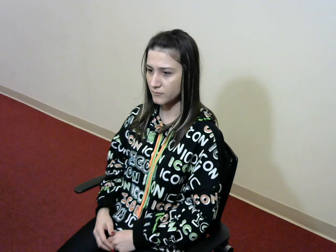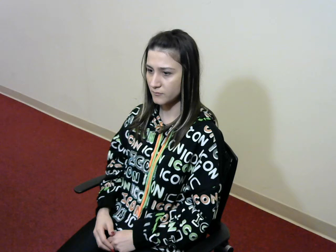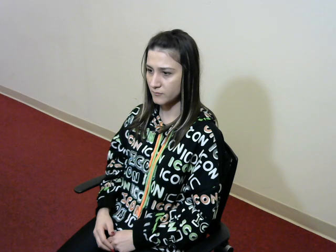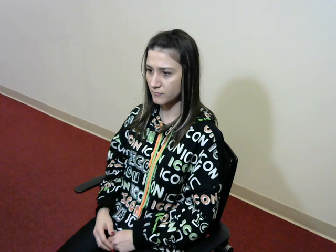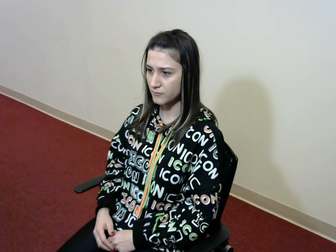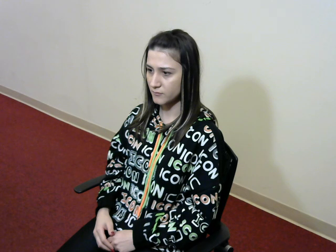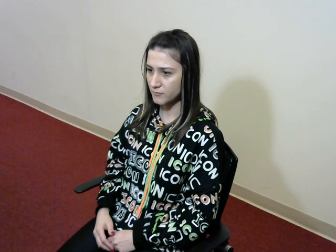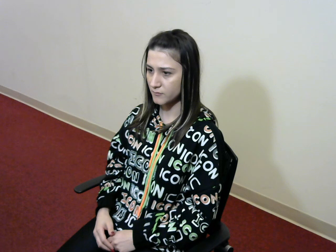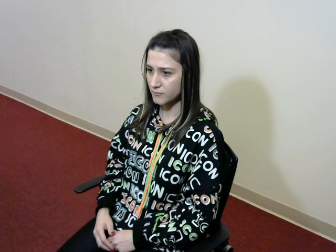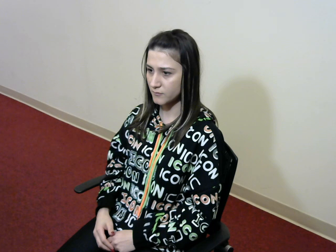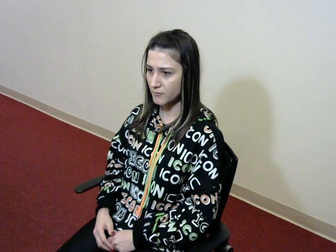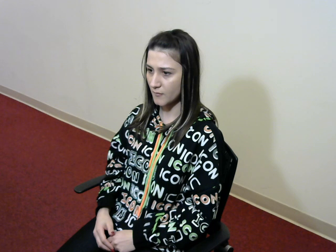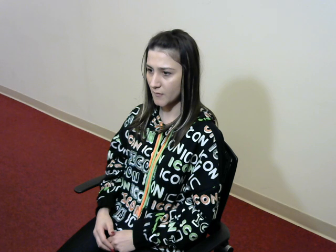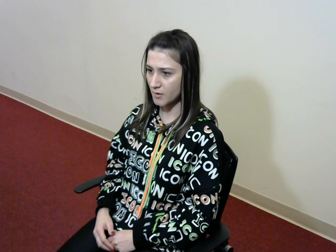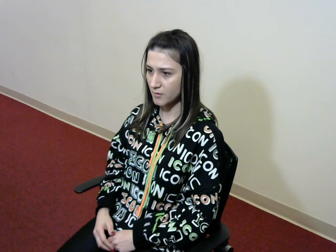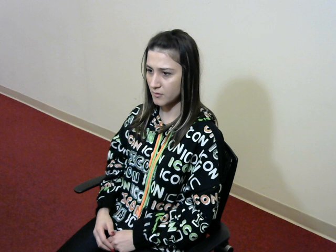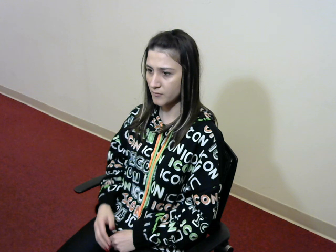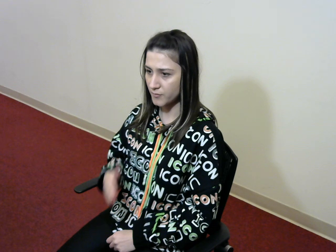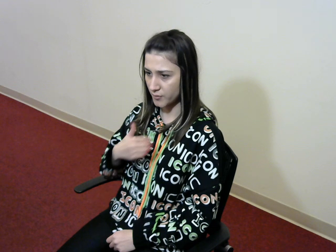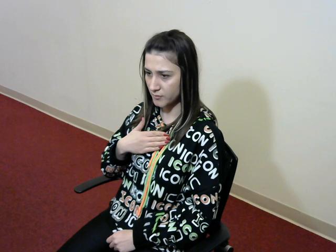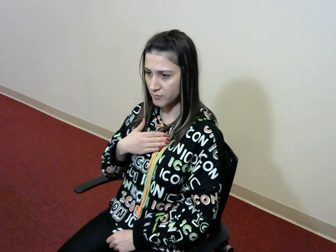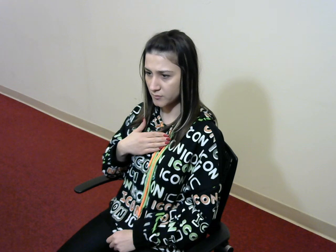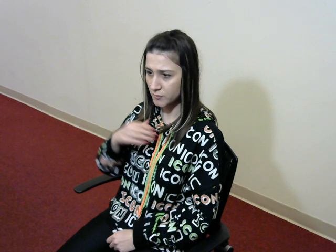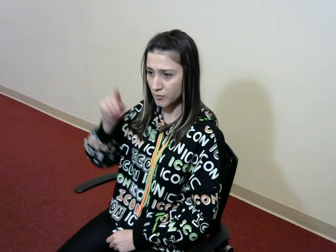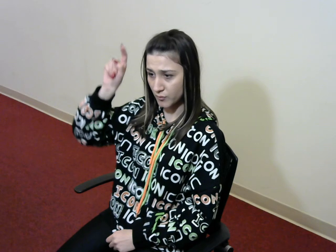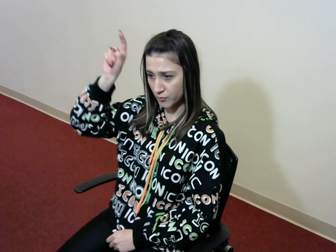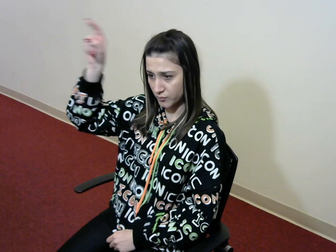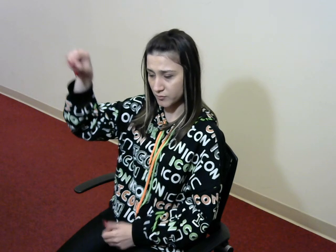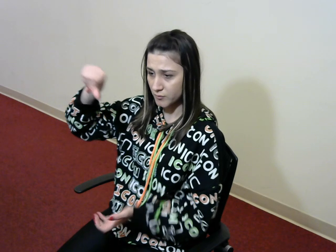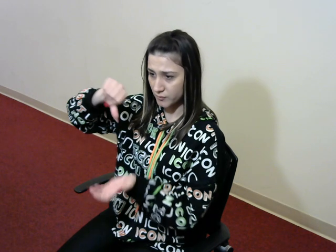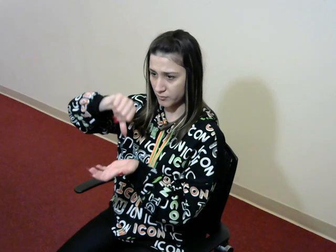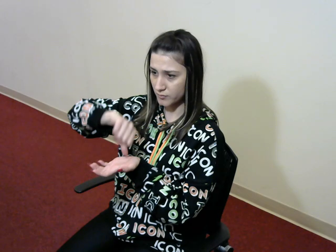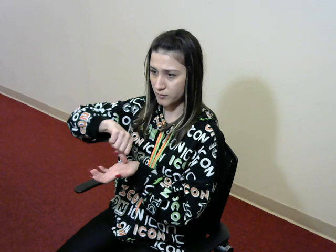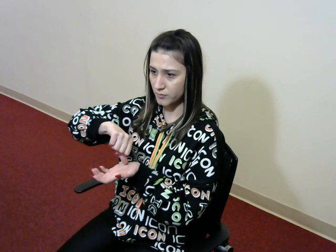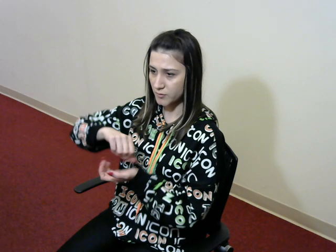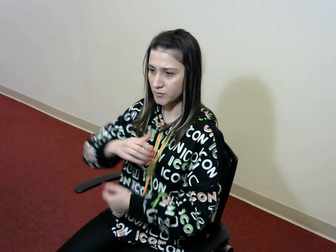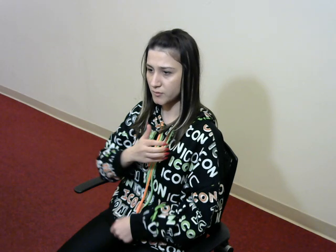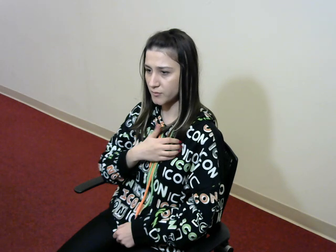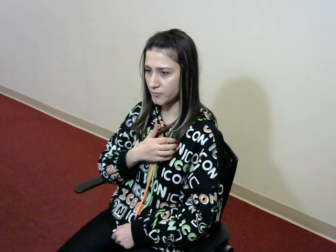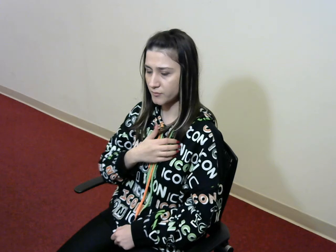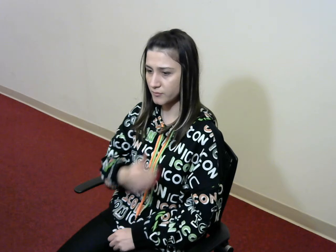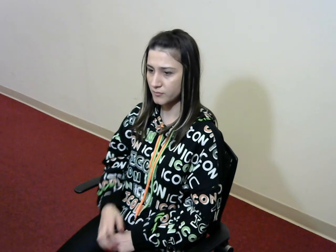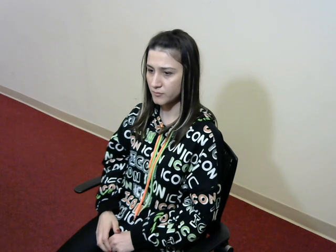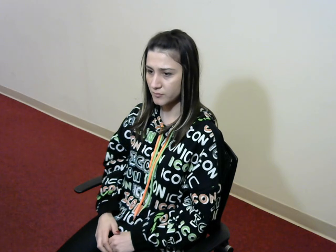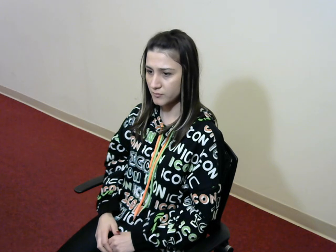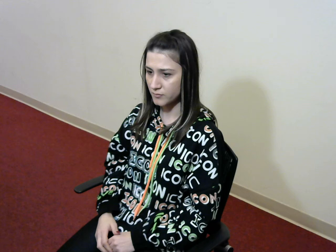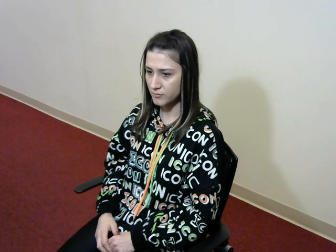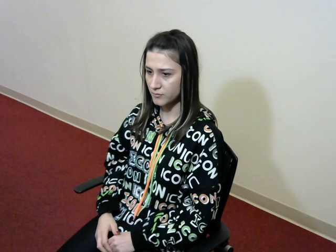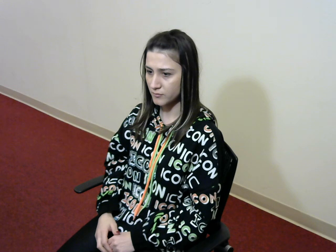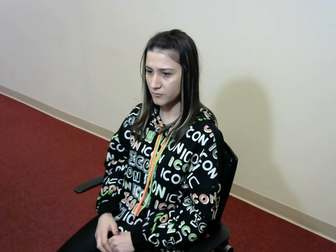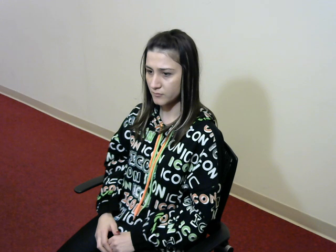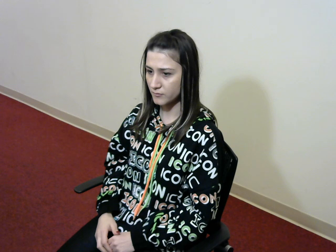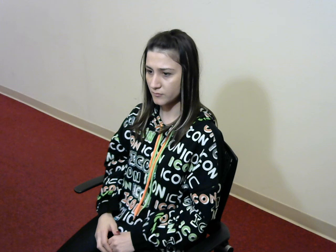Mən orda olmaq istəyərdim